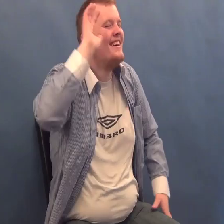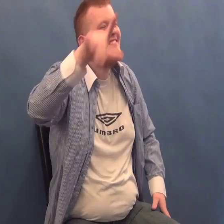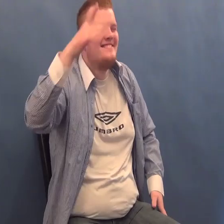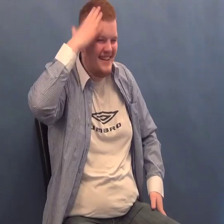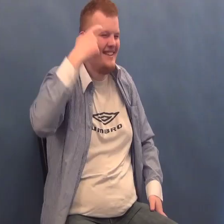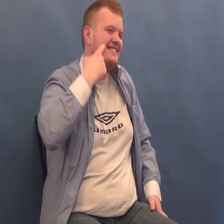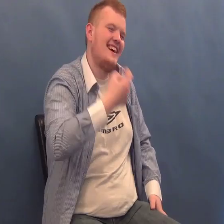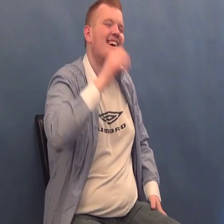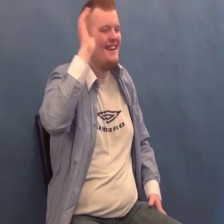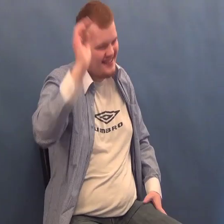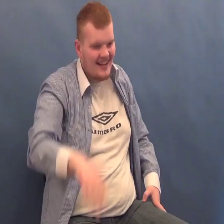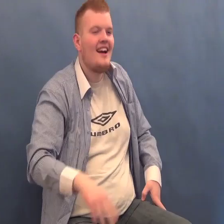Wie, że on żartował.